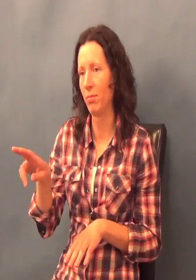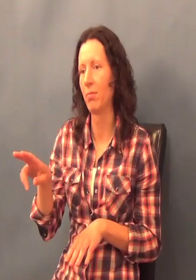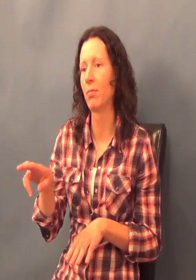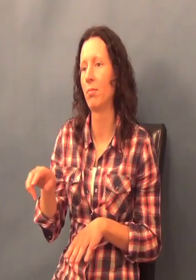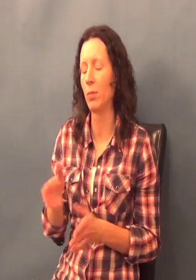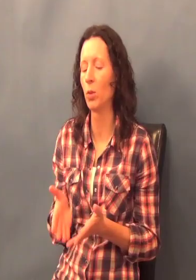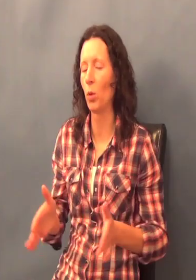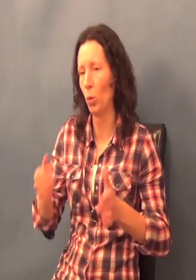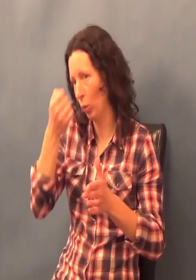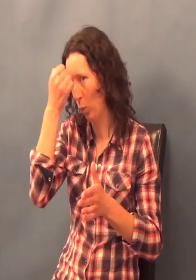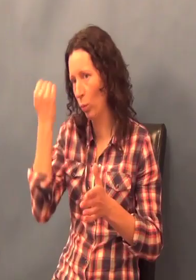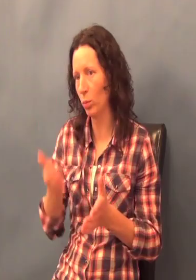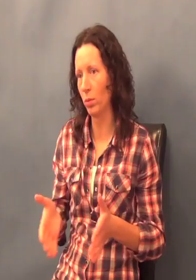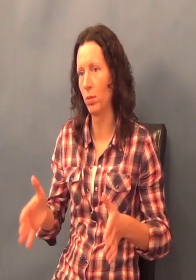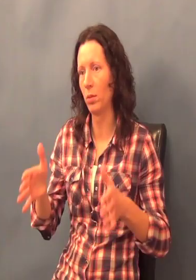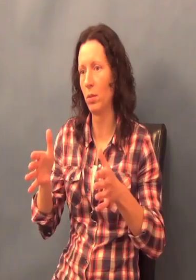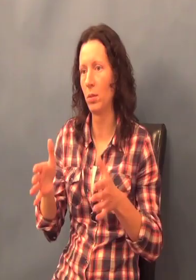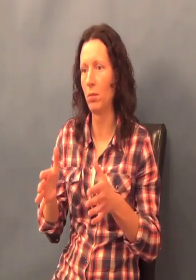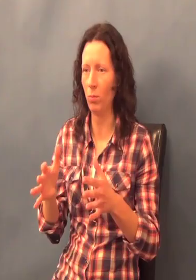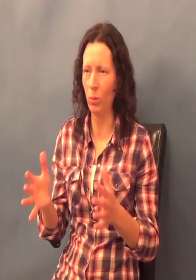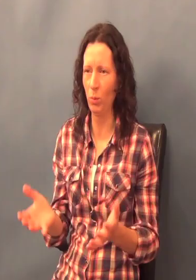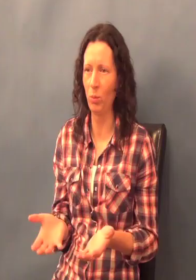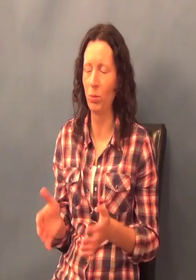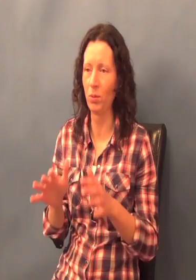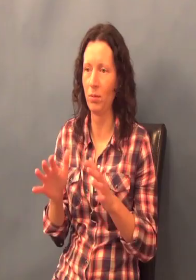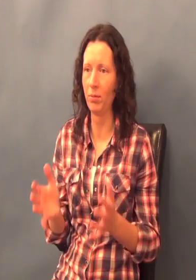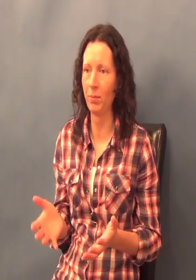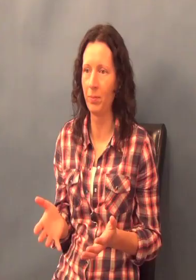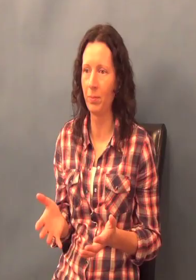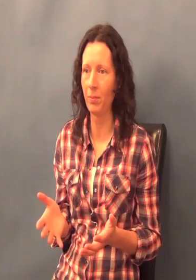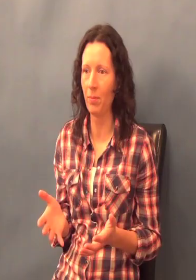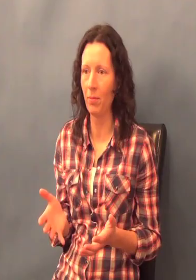Tak, szklany pojemnik w kształcie kuli.